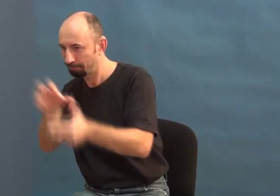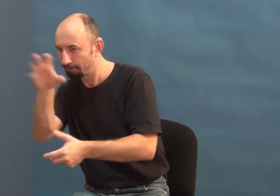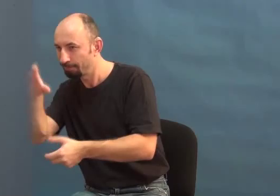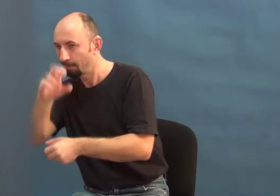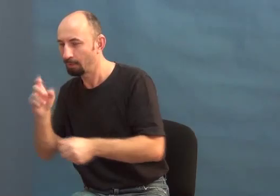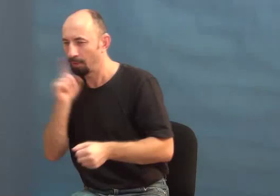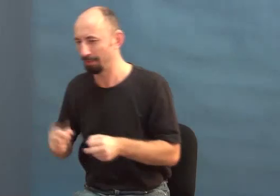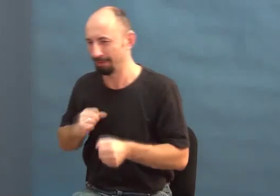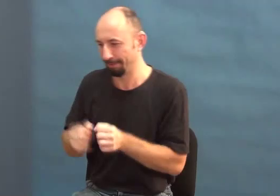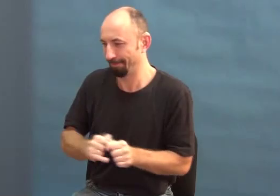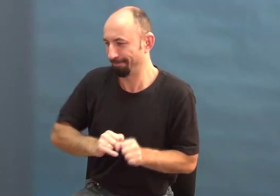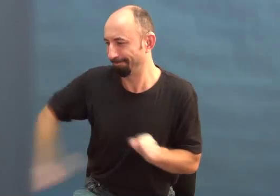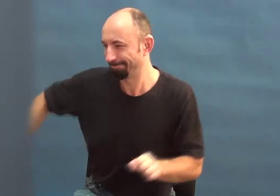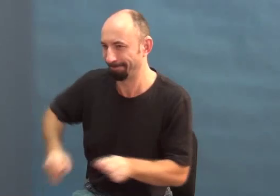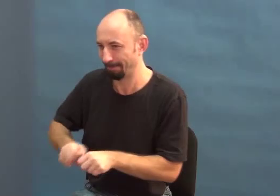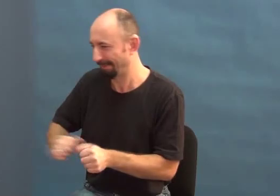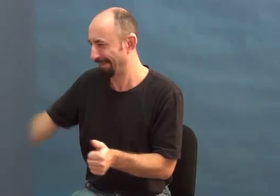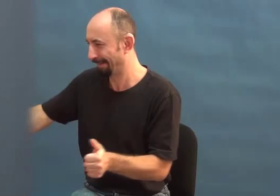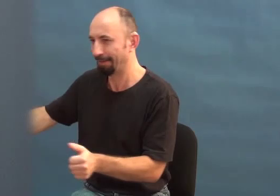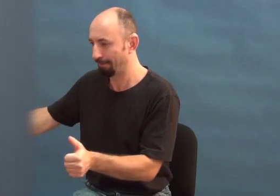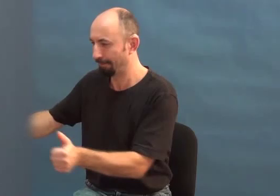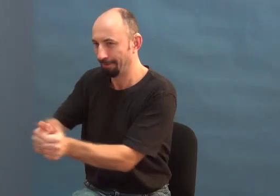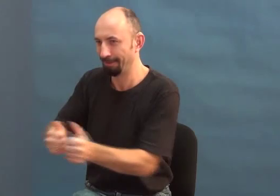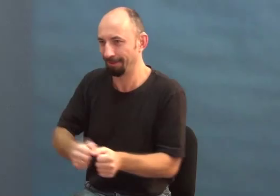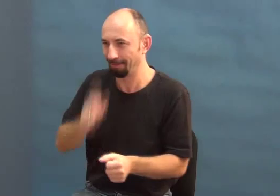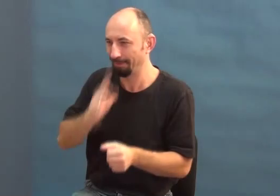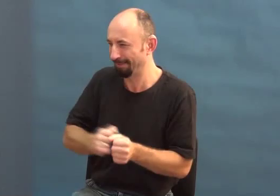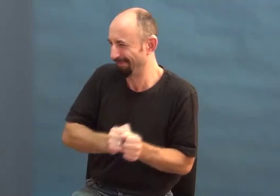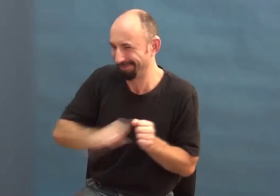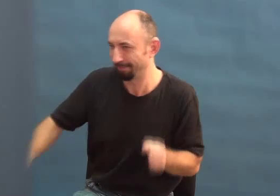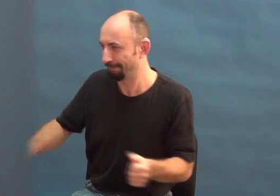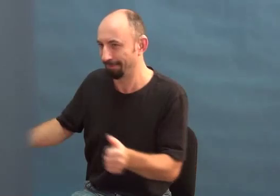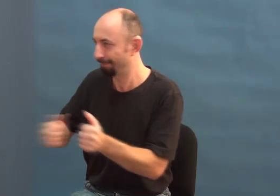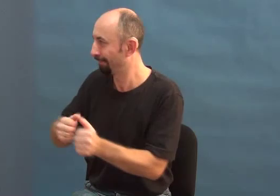Chaplin znowu próbuje odgonić chłopca, ale on wraca i jeszcze raz Chaplin próbuje go odepchnąć nogą, ale chłopak znowu wraca.